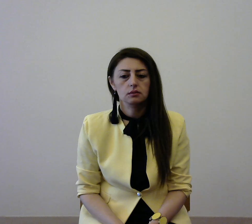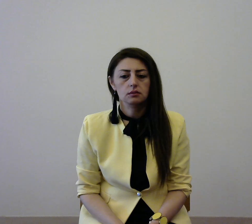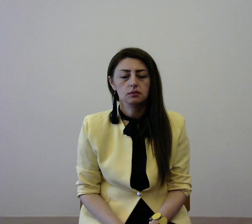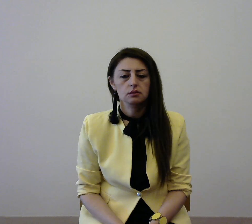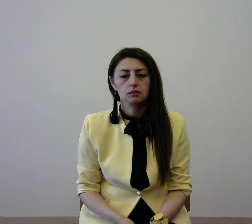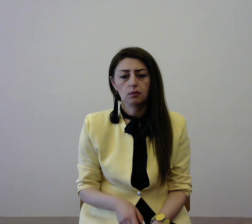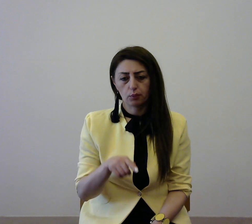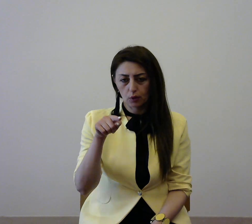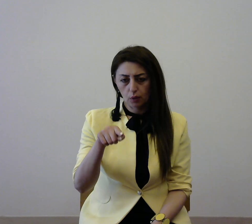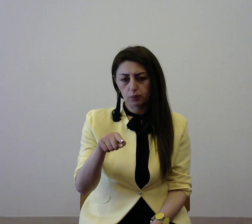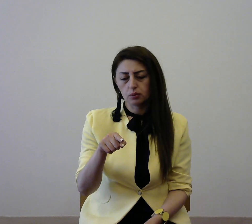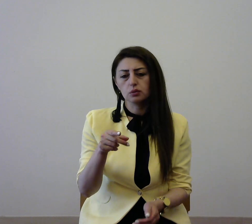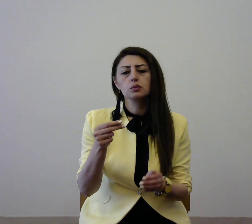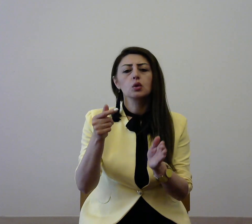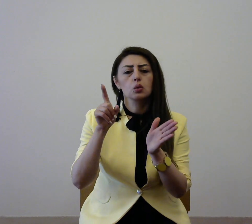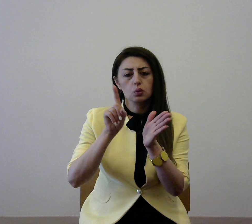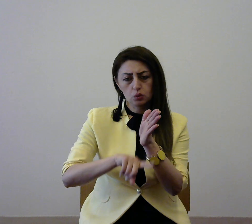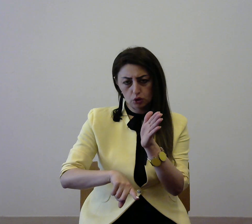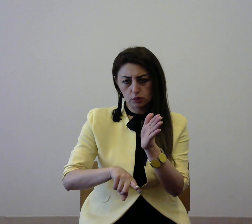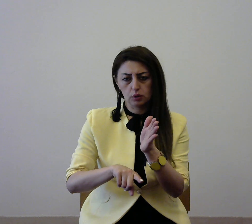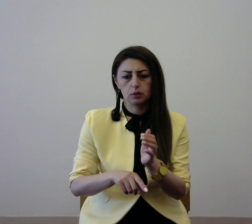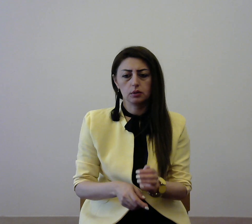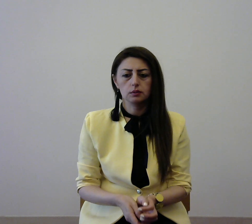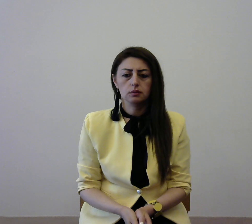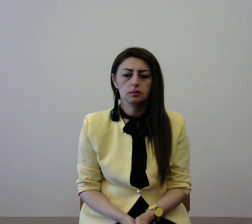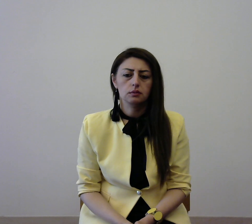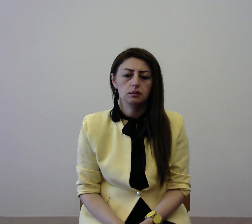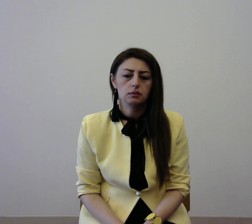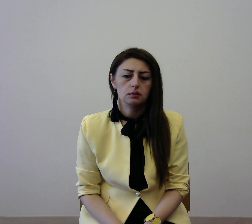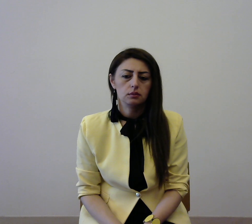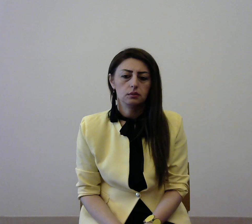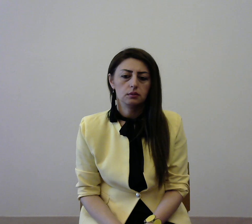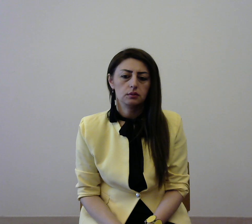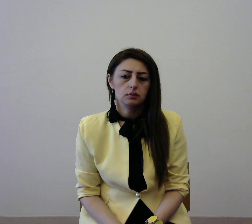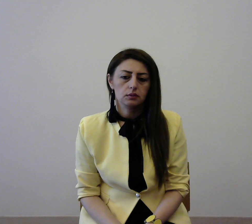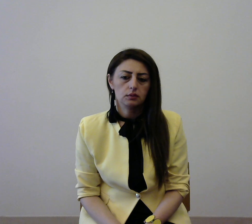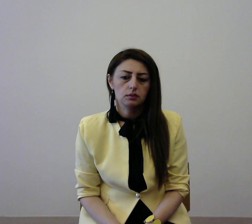Bu ucuzdur